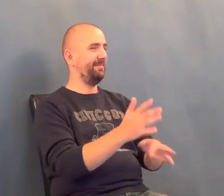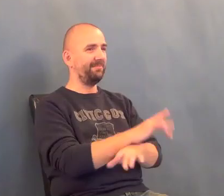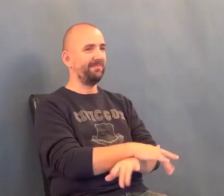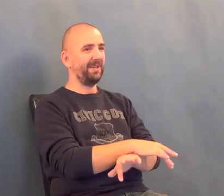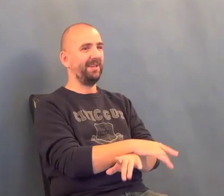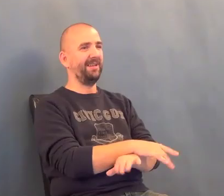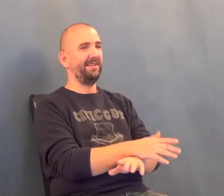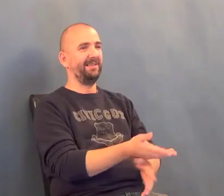Restauracja.